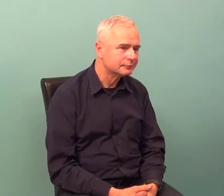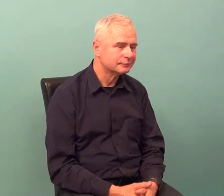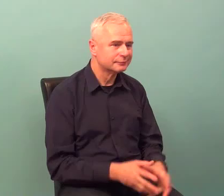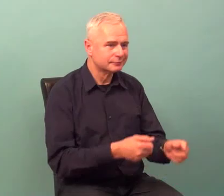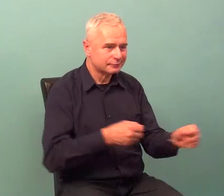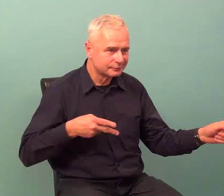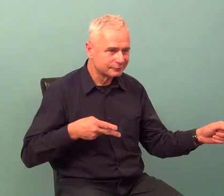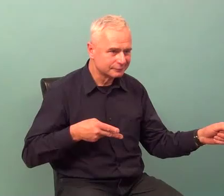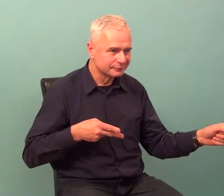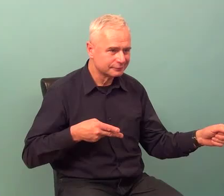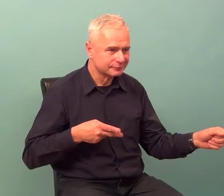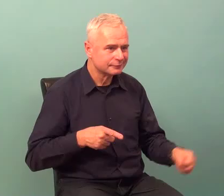Strzela?